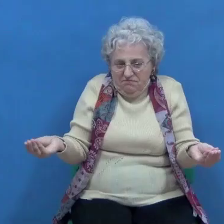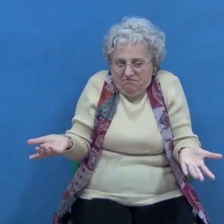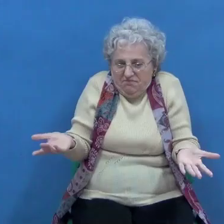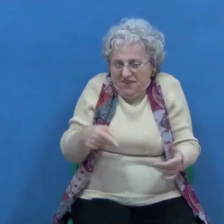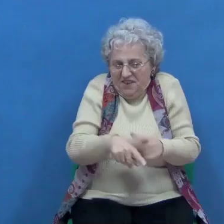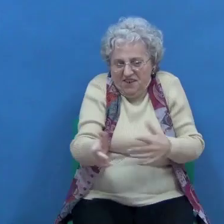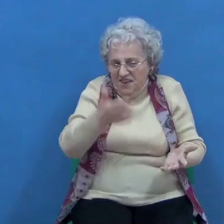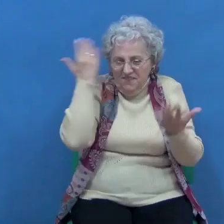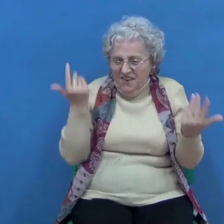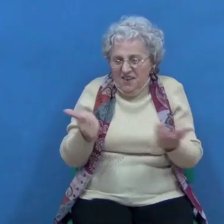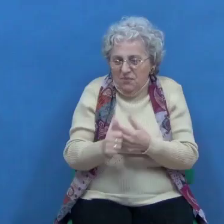Uciekł nie wiadomo z jakiego powodu.